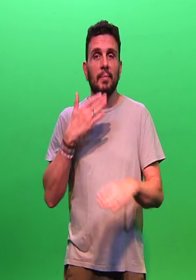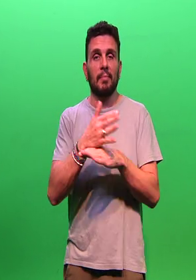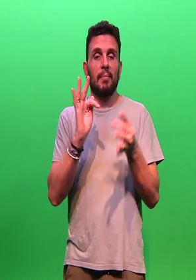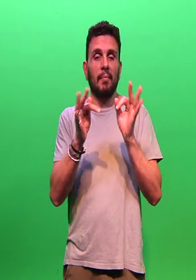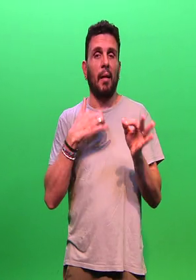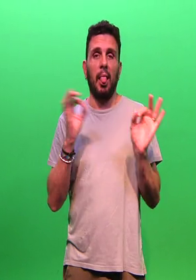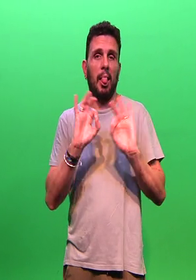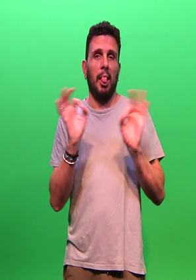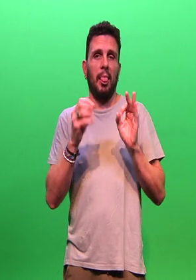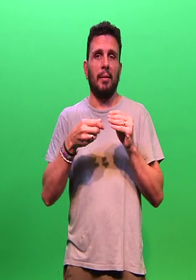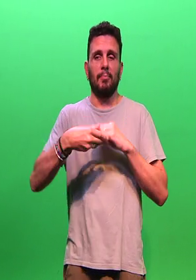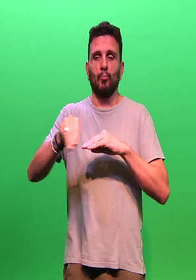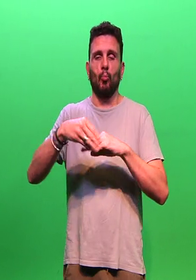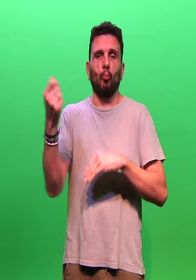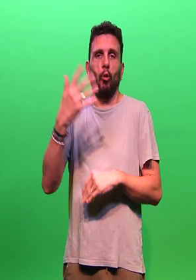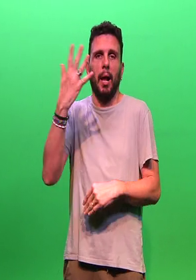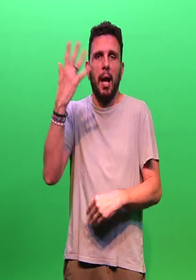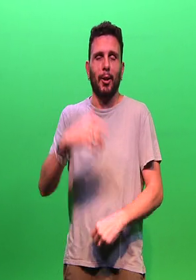No vaig a fisioteràpia perquè és molt car!